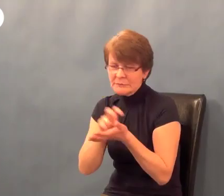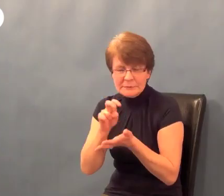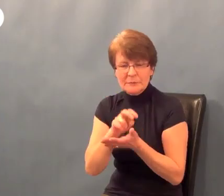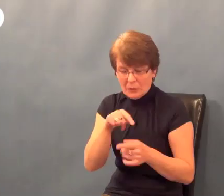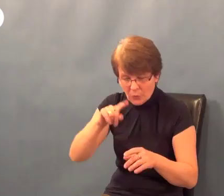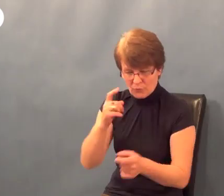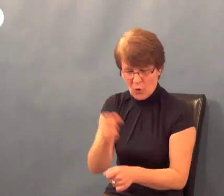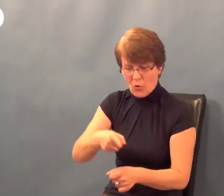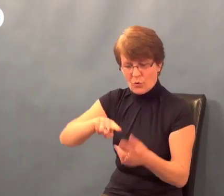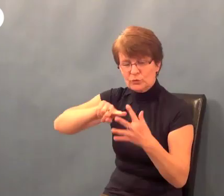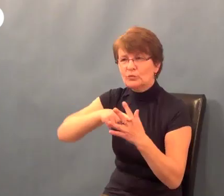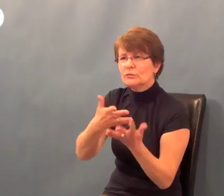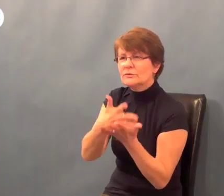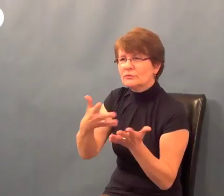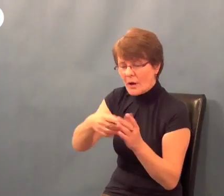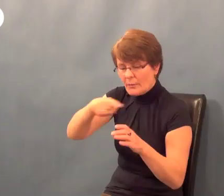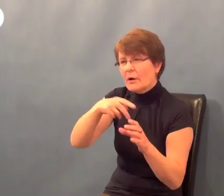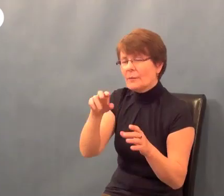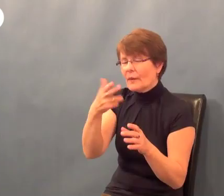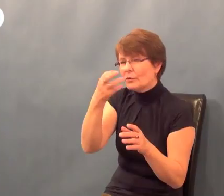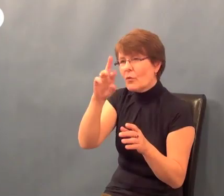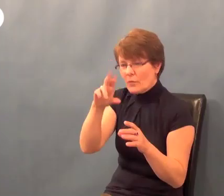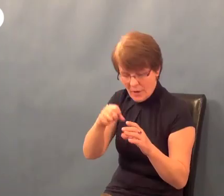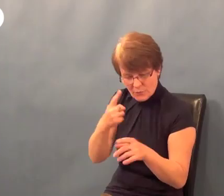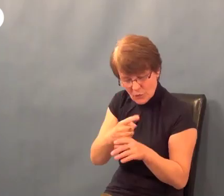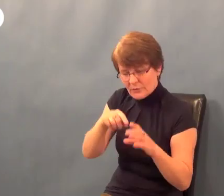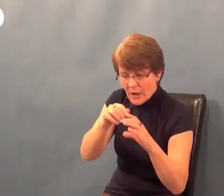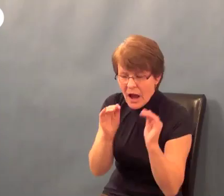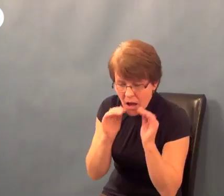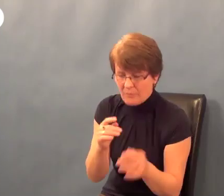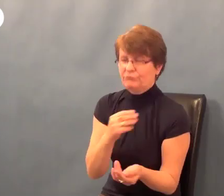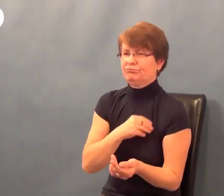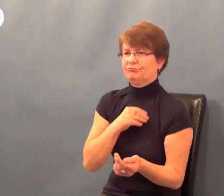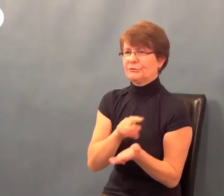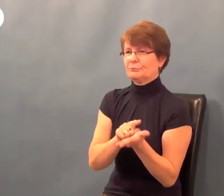Napotkał dziurę w ziemi, norę. Zaczął do niej wołać, ale niestety zasmucił się, bo z nory wyszła mysz.